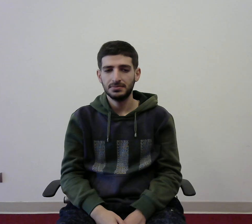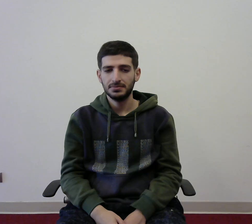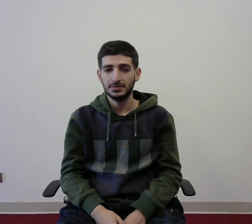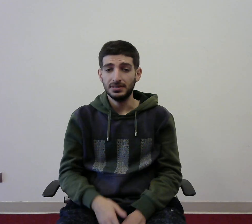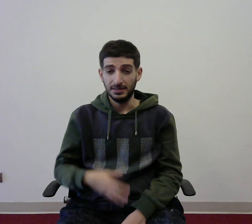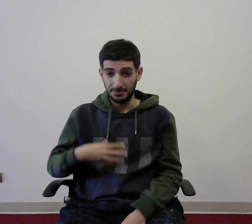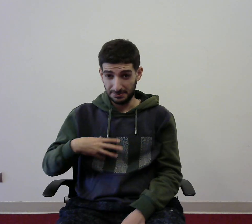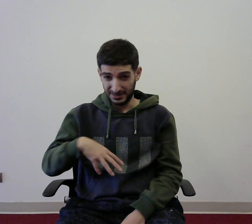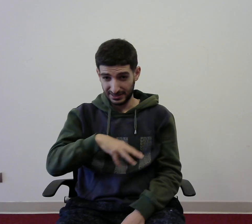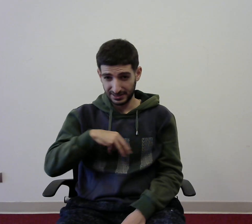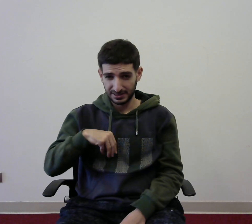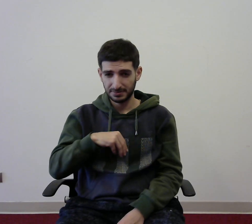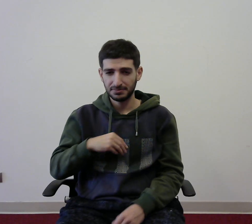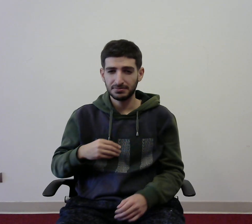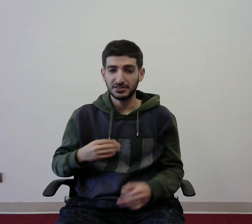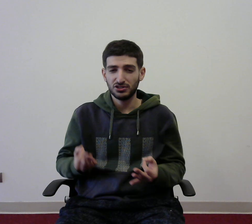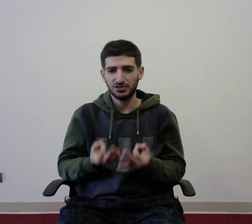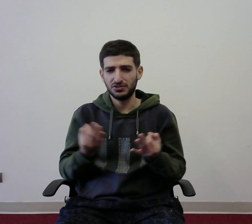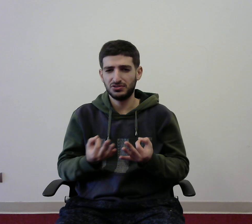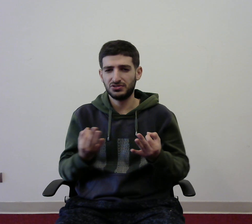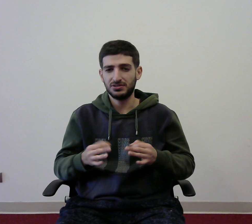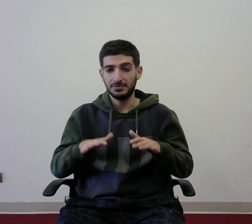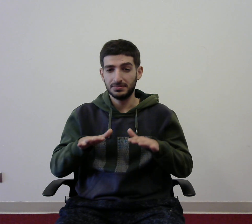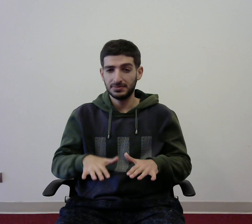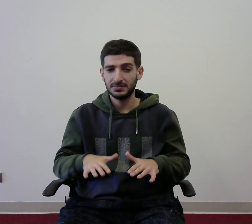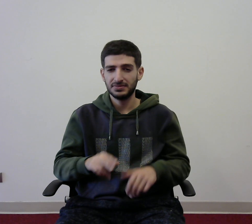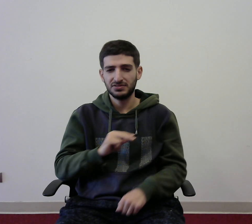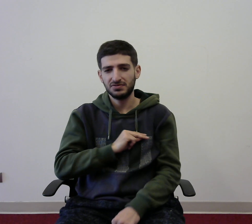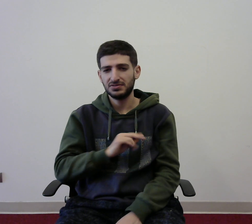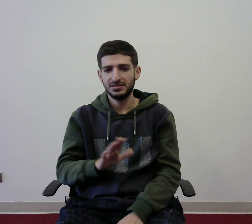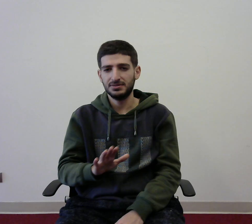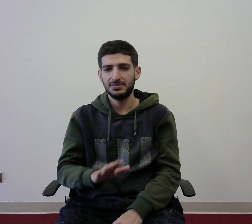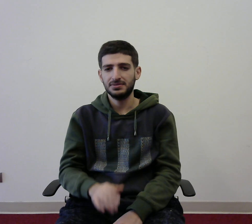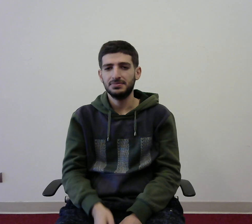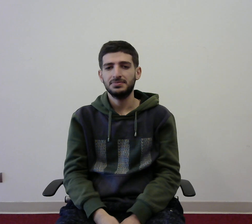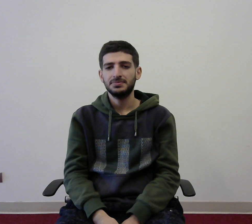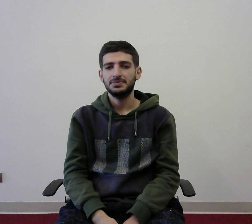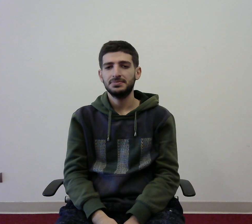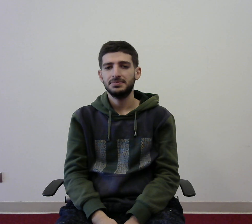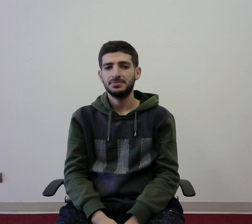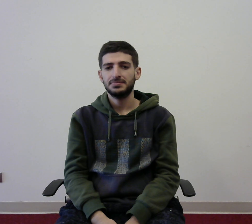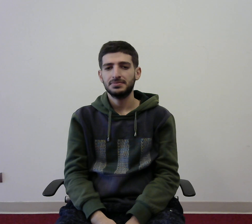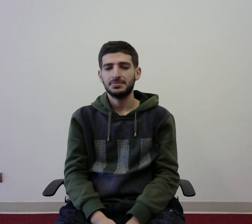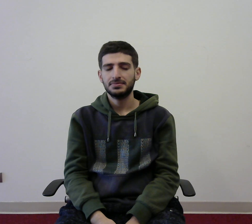Biz heç yerdə işləmirik